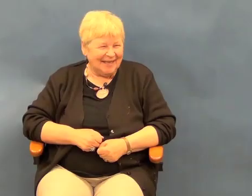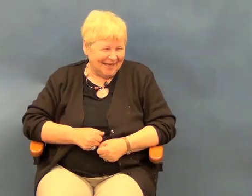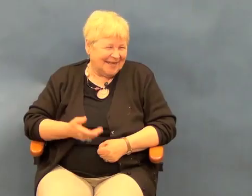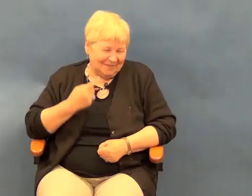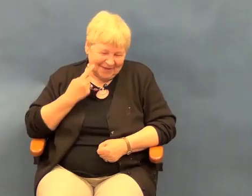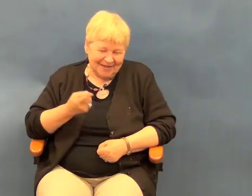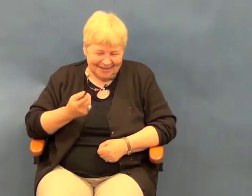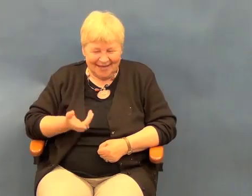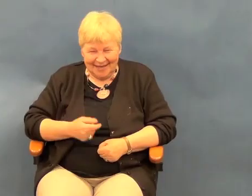To bajka.